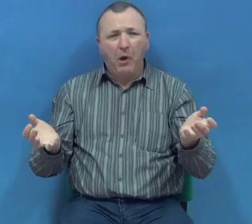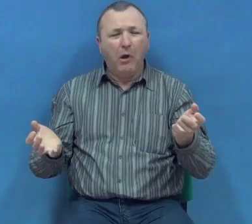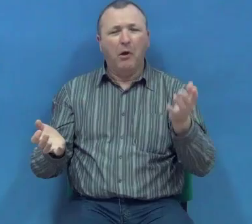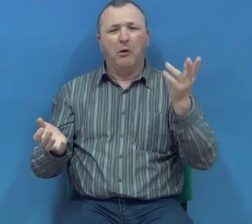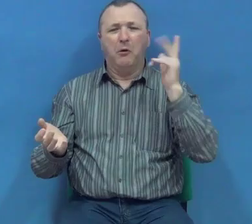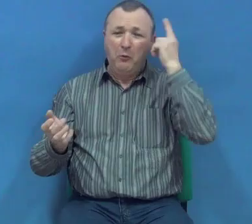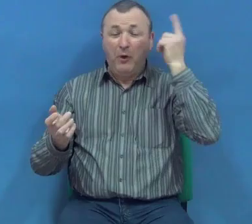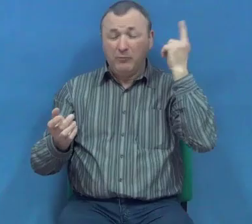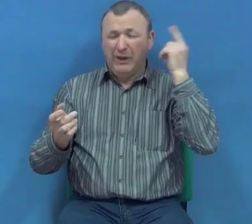Myśleli, że słyszał alarm.